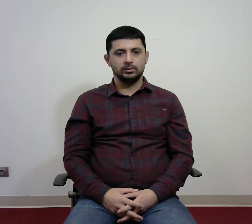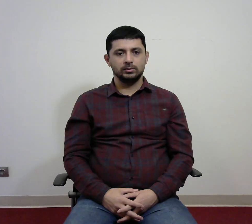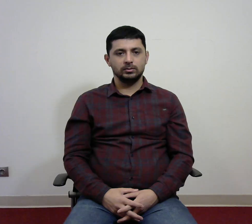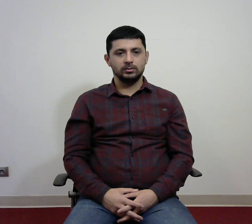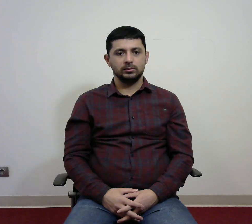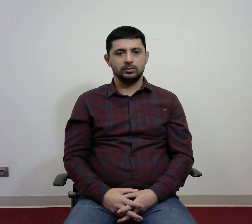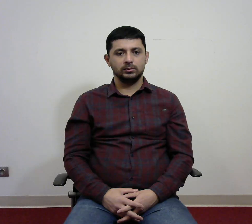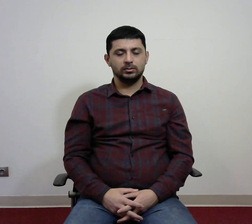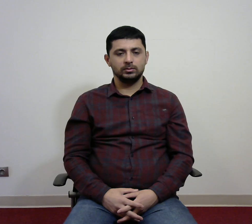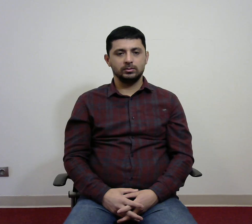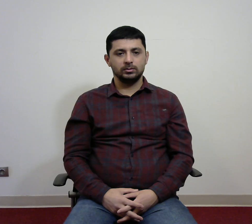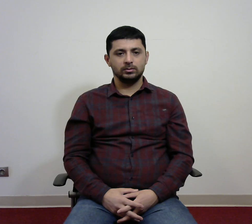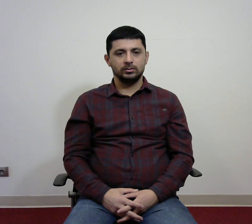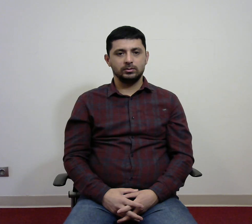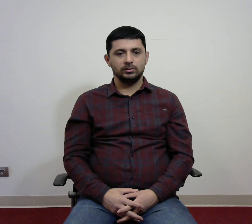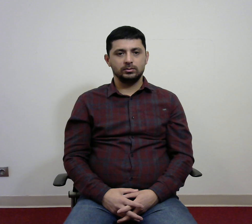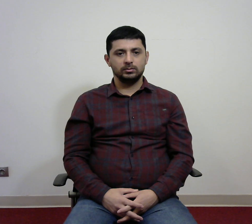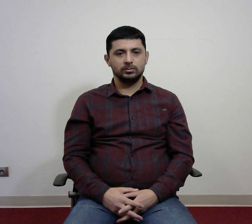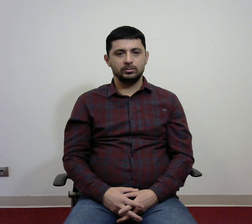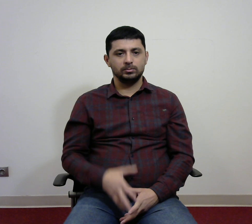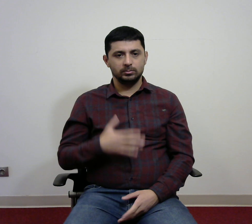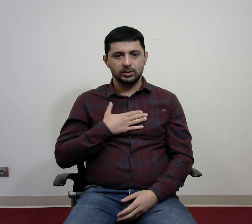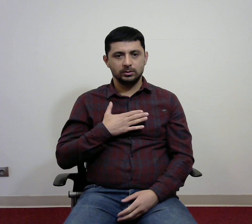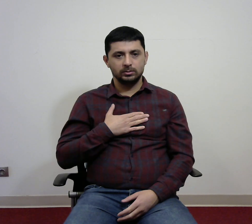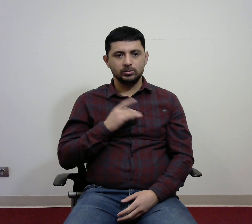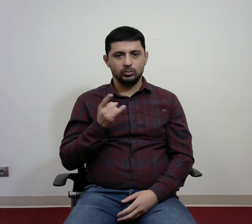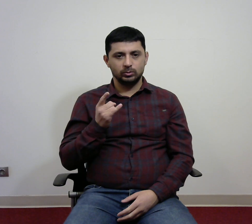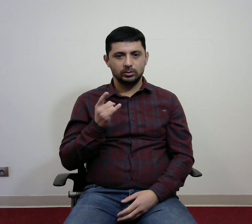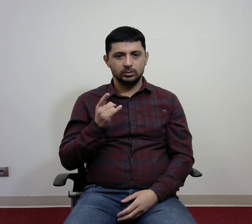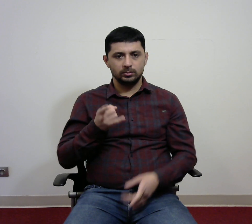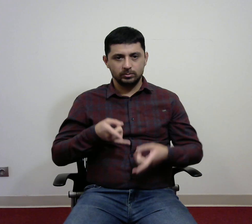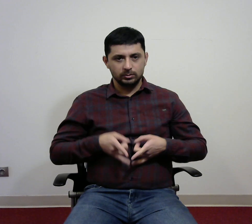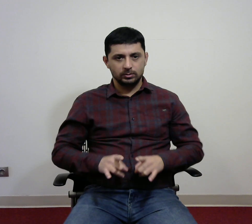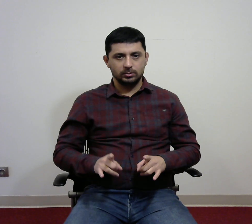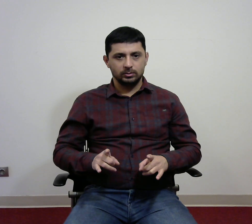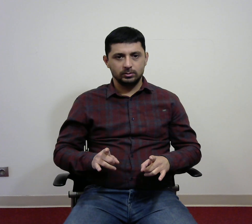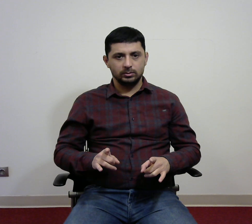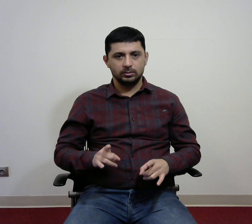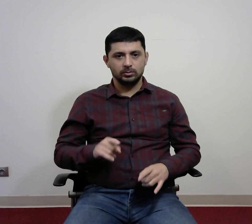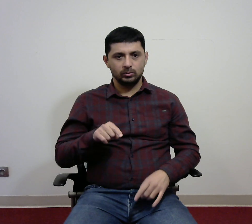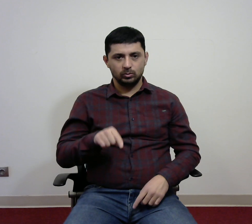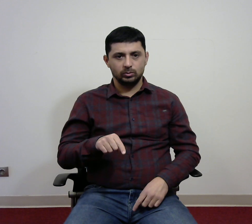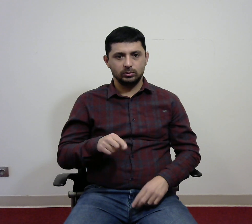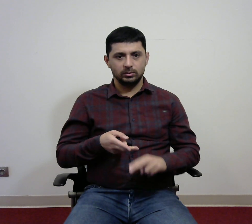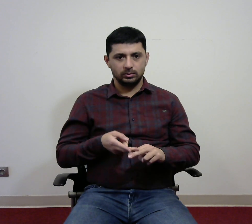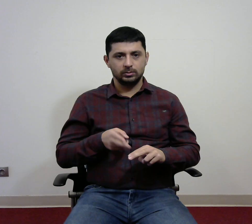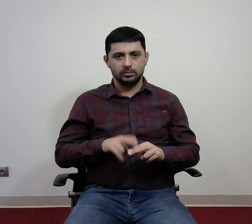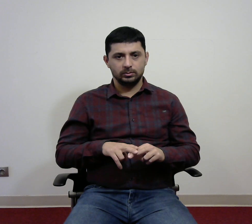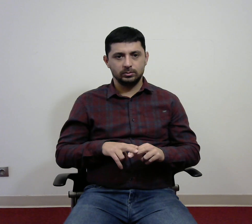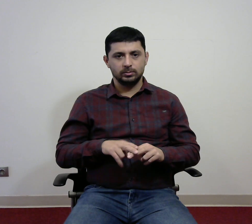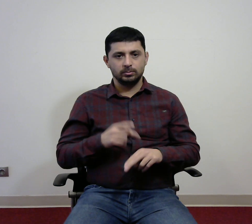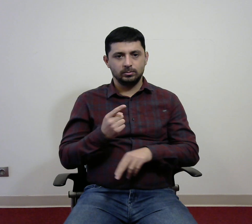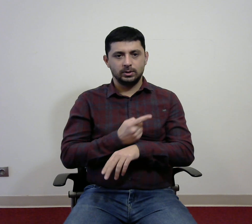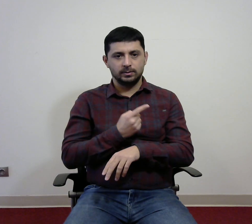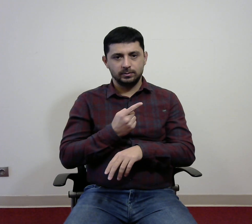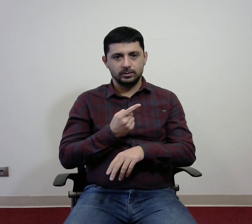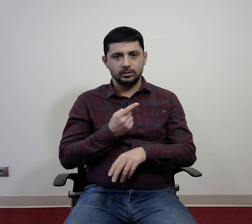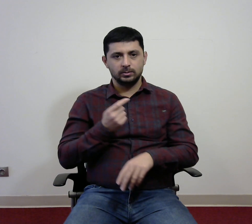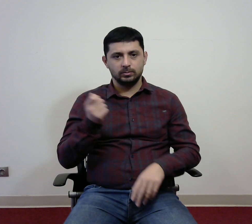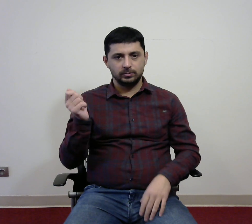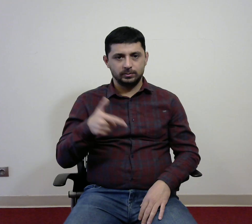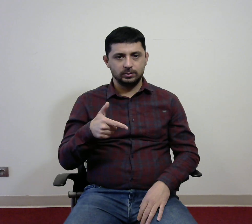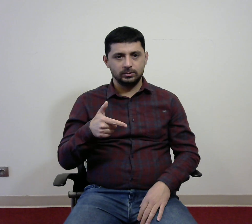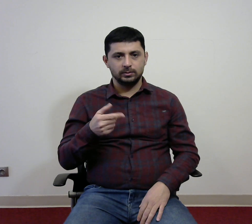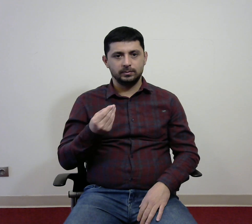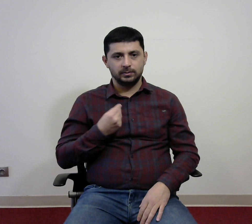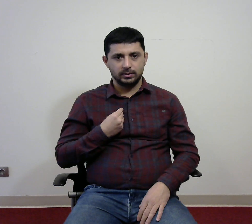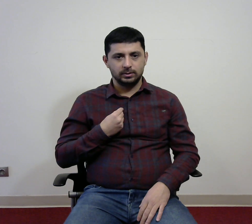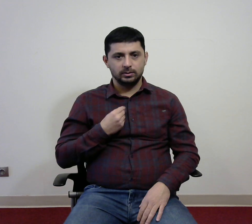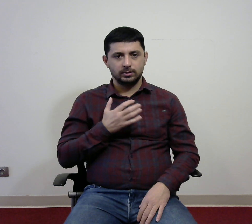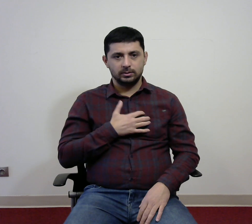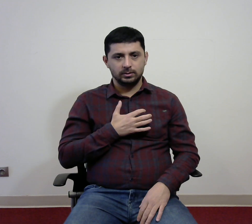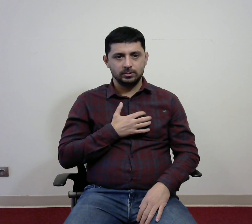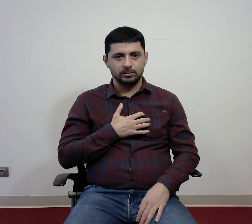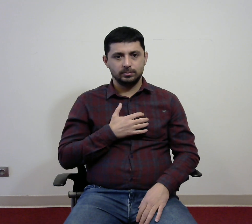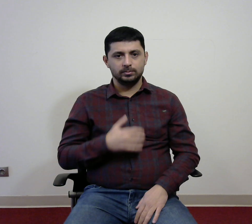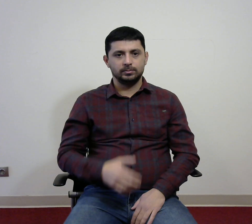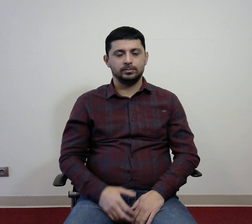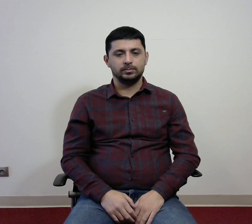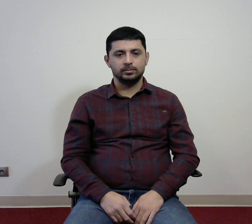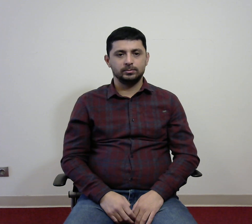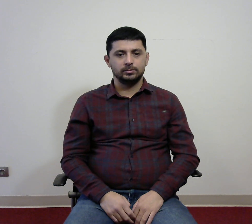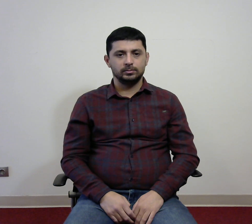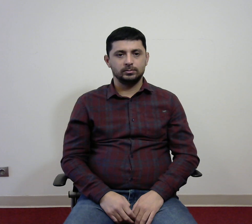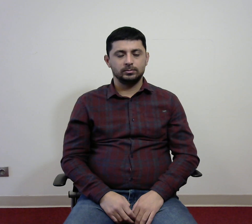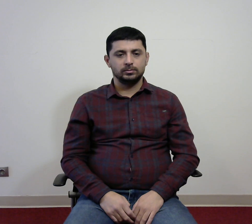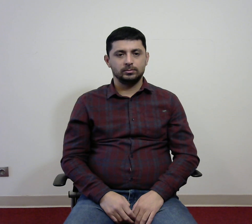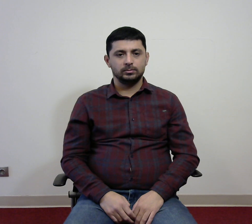Mənim uşağım anadan olub, ona görə birdəfəlik müavinət almaq istəyirəm